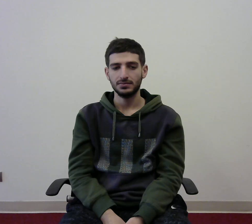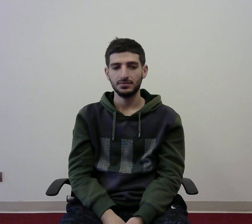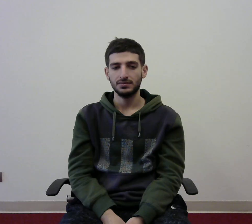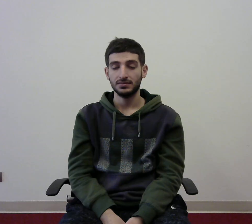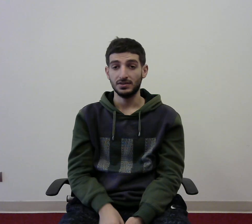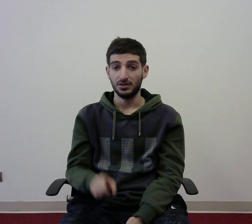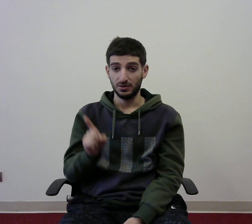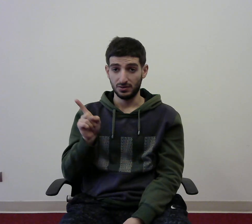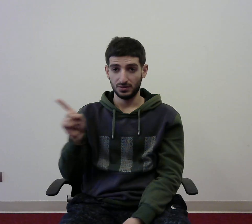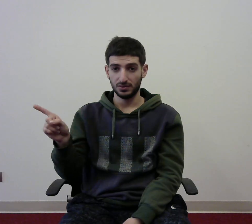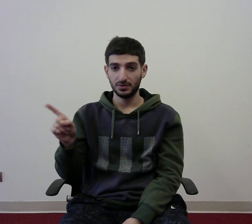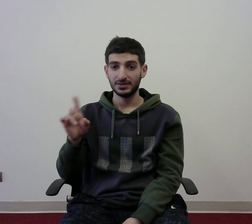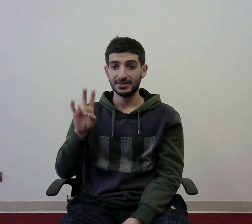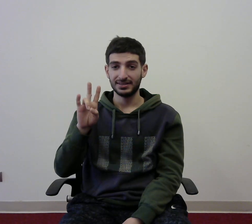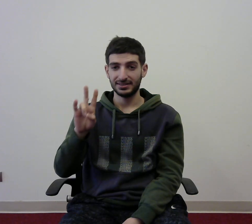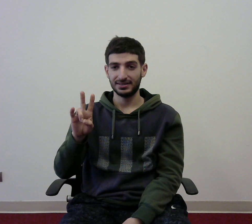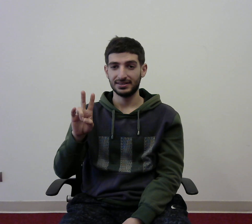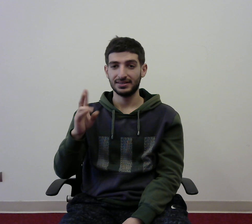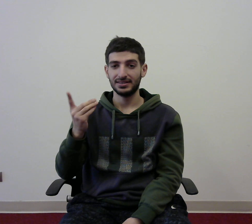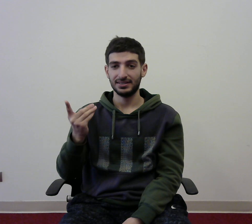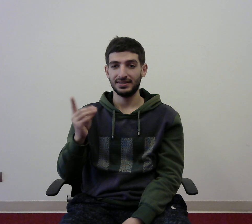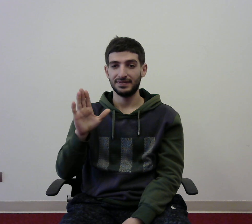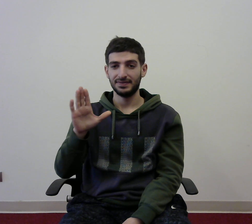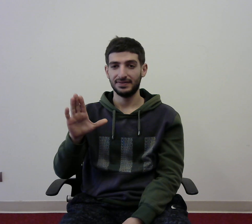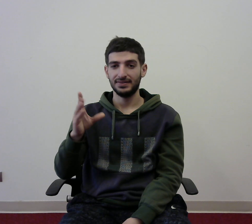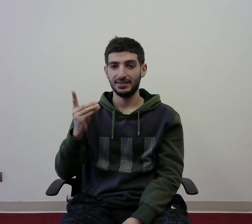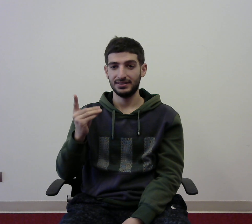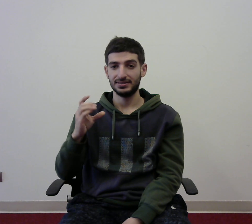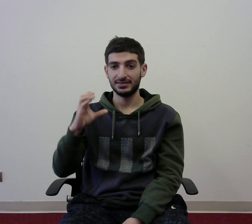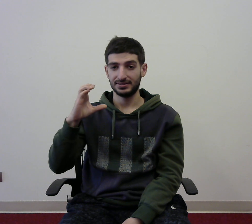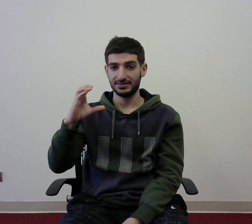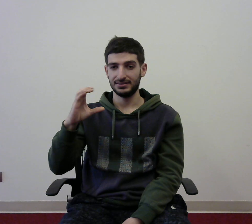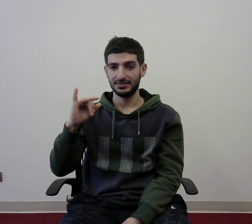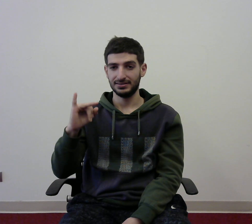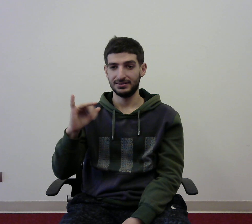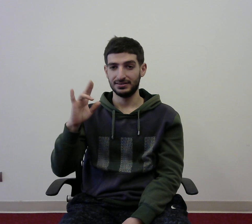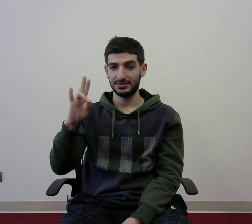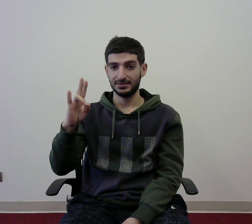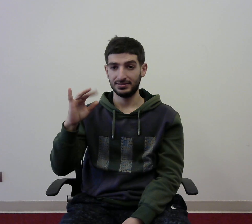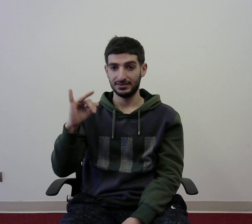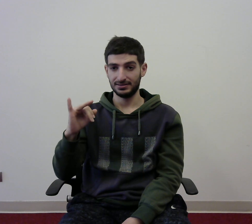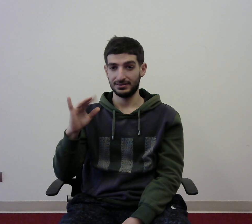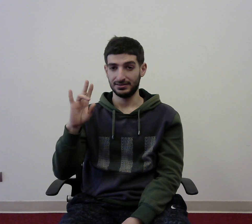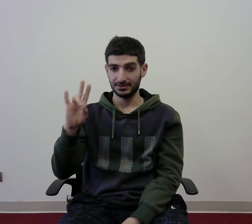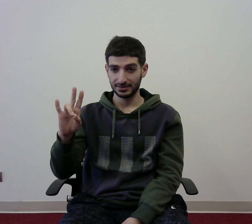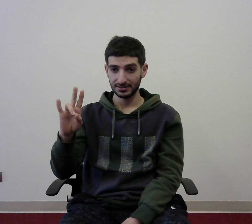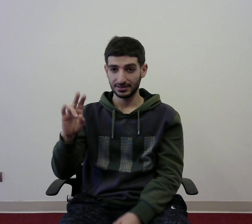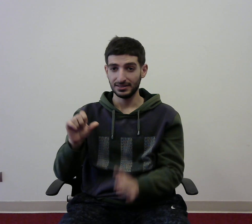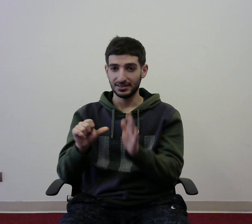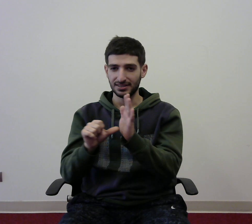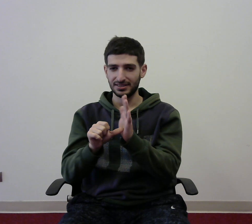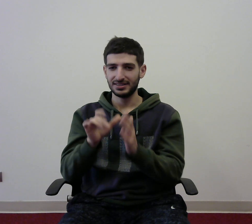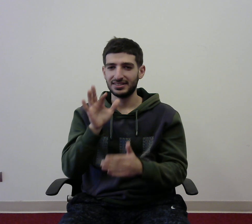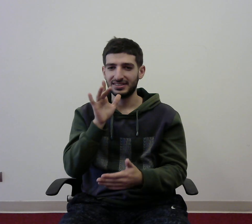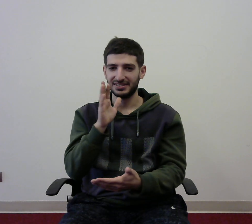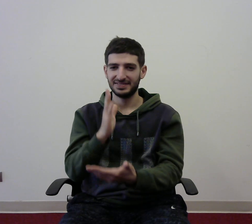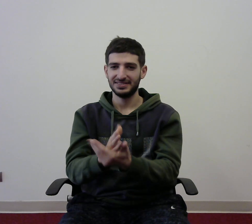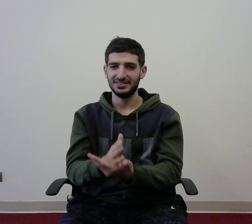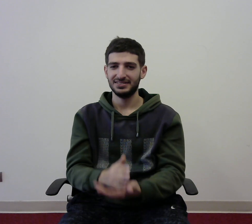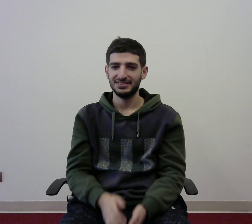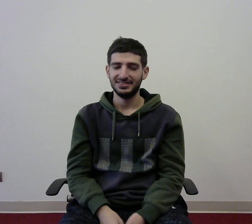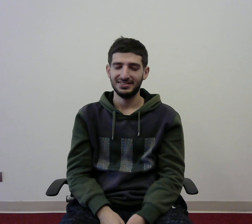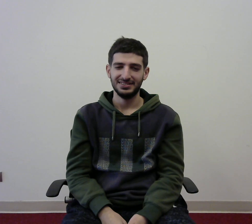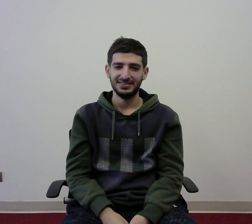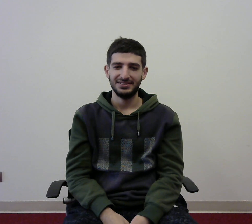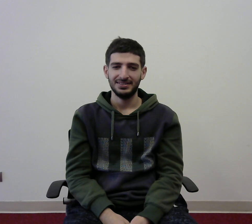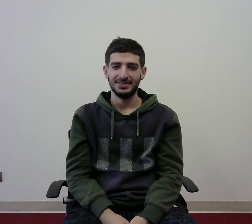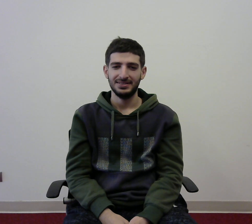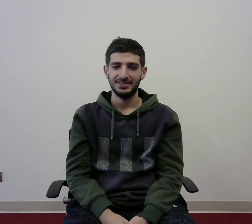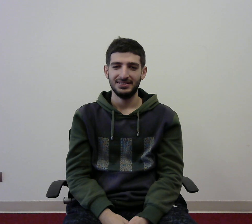Onun nəvəsinin 6 yaşı var